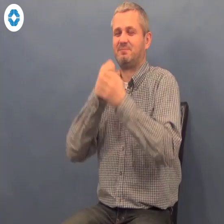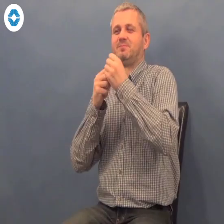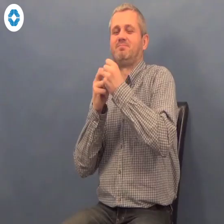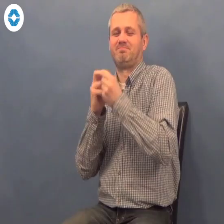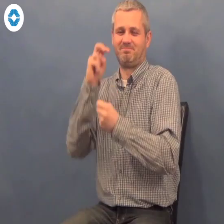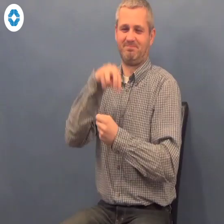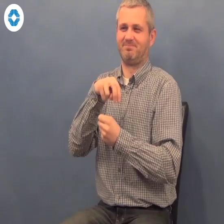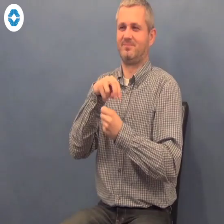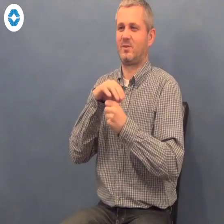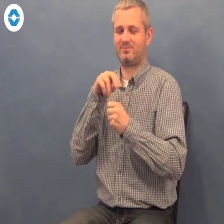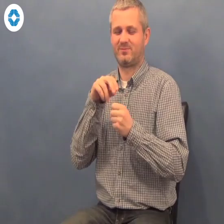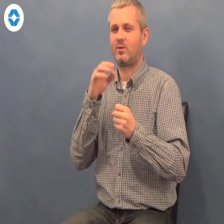Kot wskakuje na dach budynku.